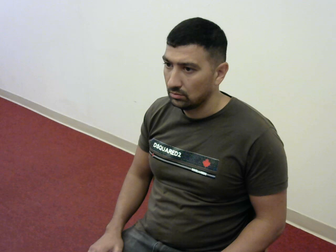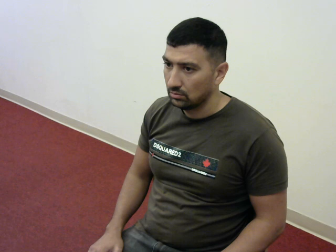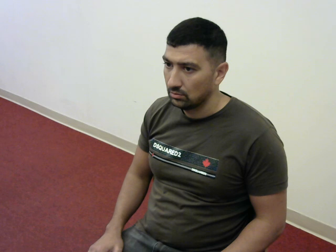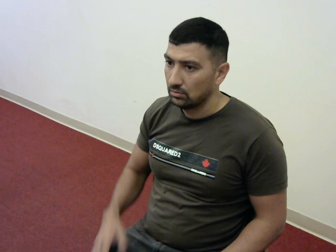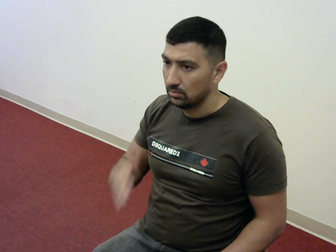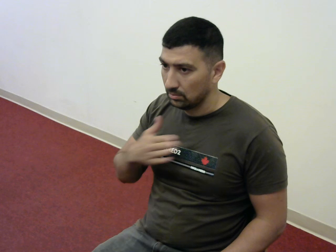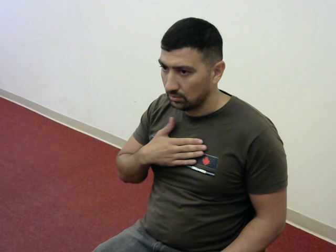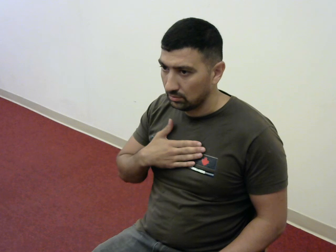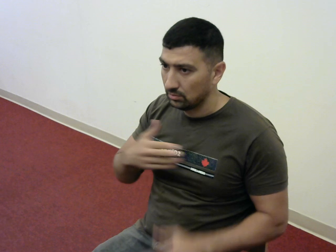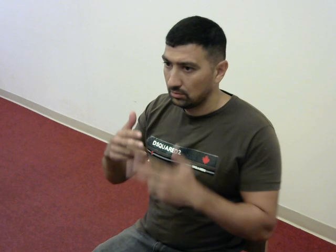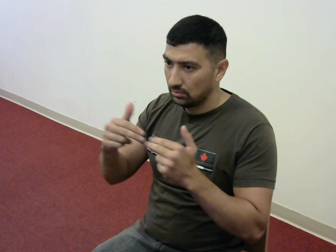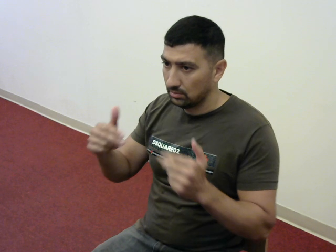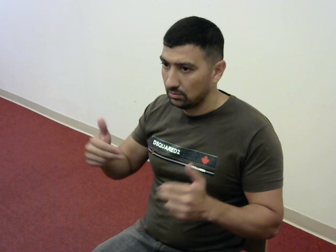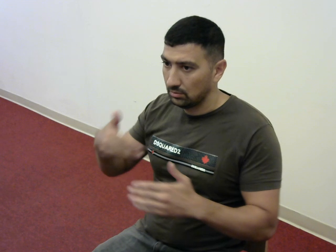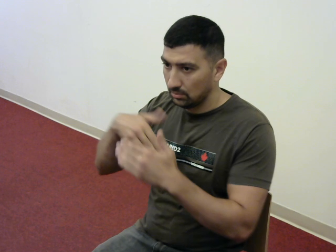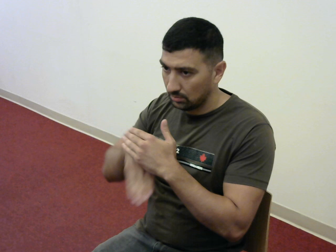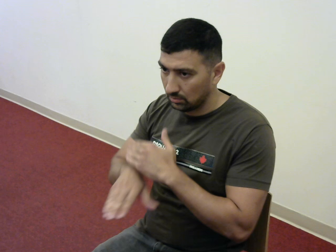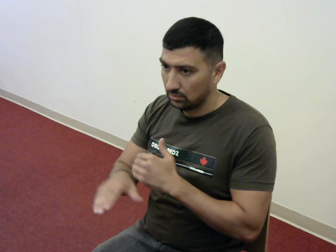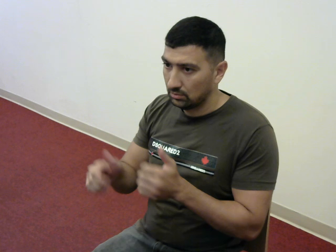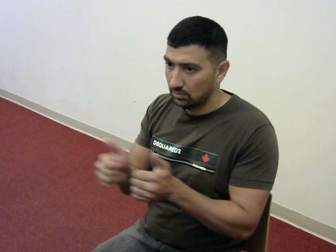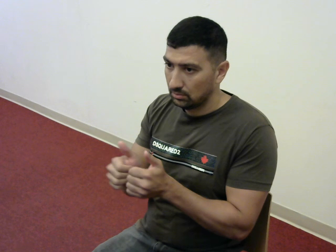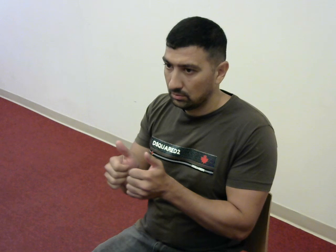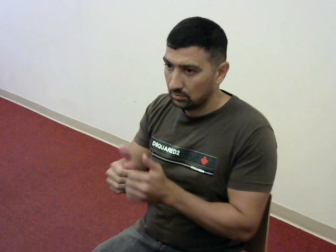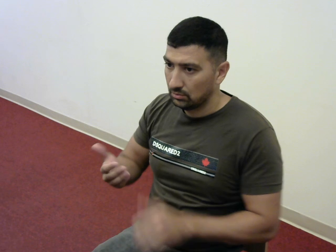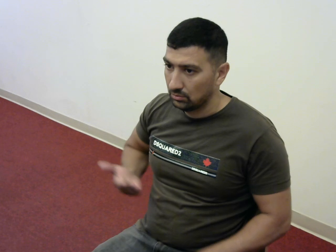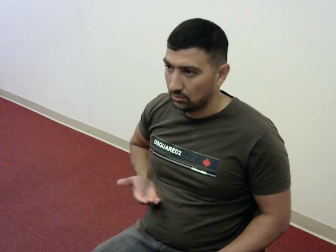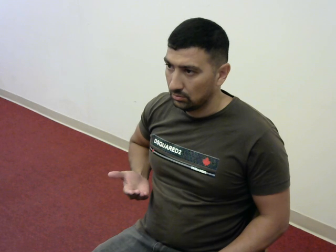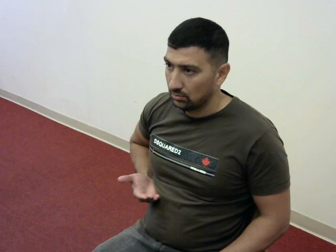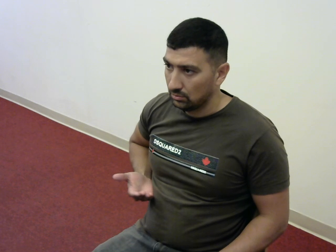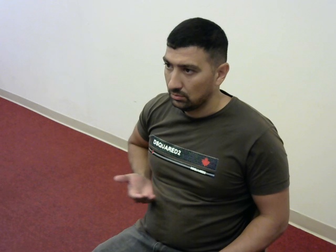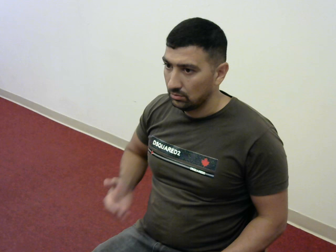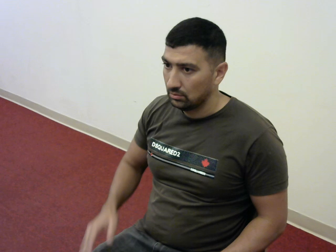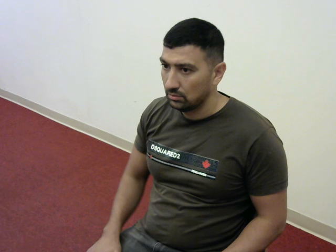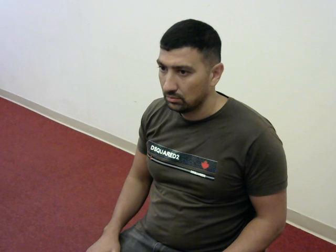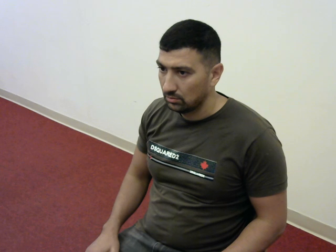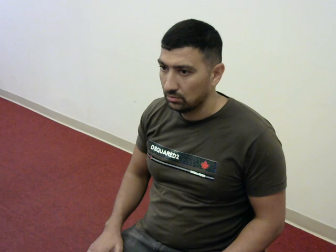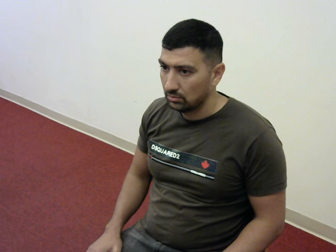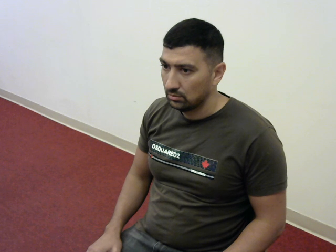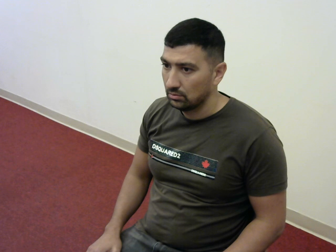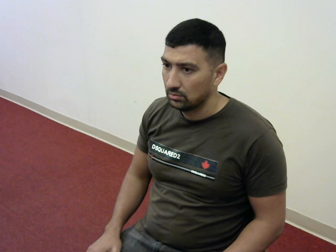Mən Nərimanov metrosunun yanında yaşayıram